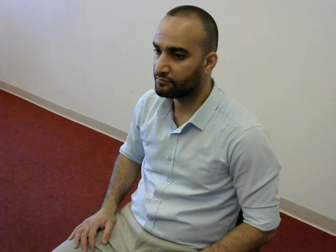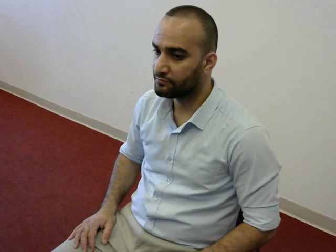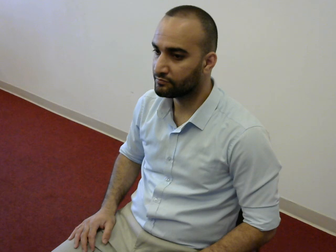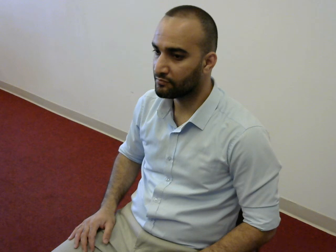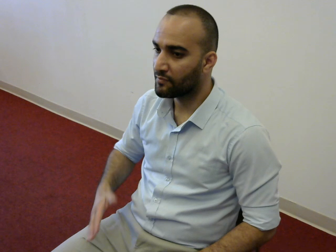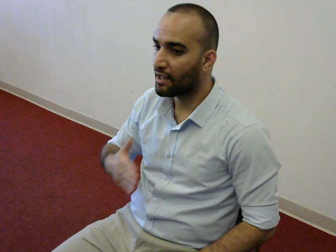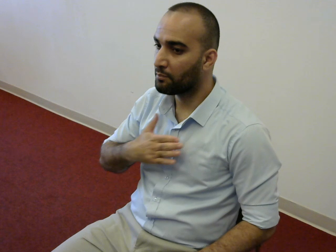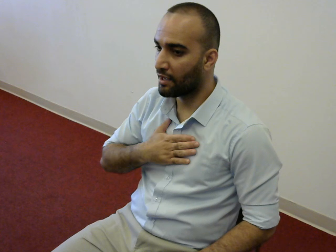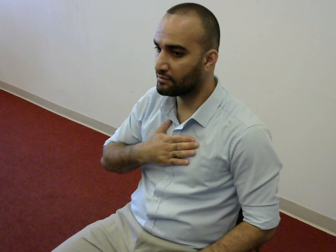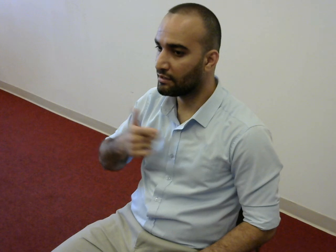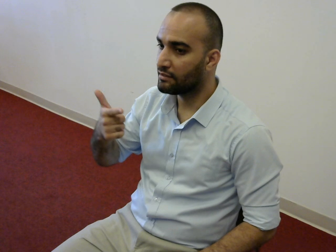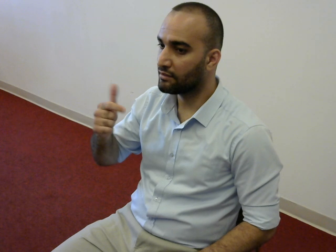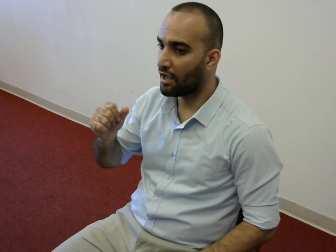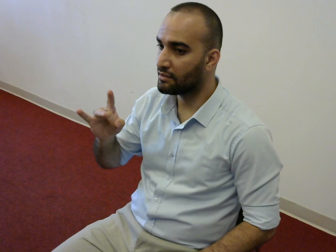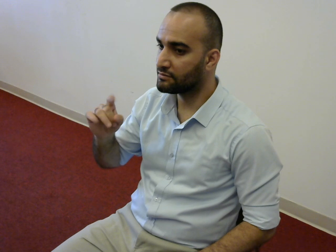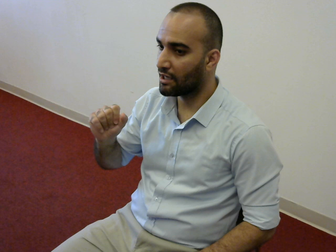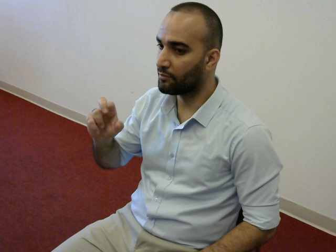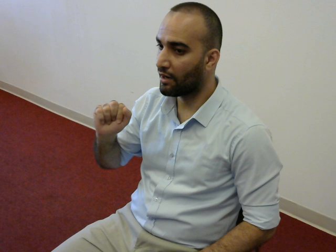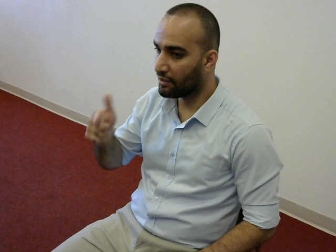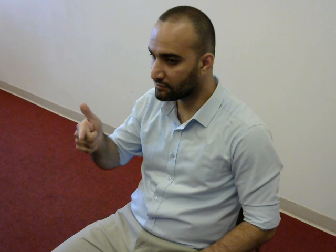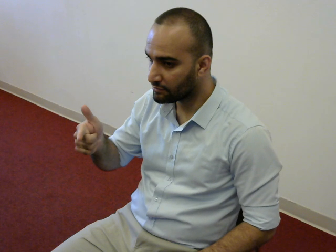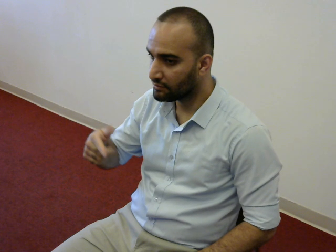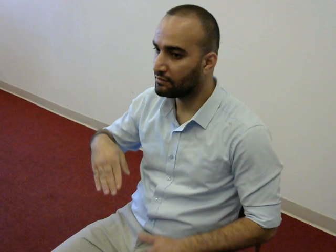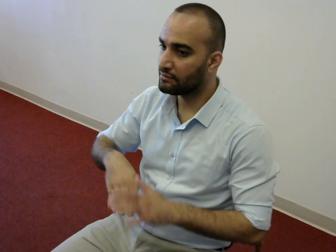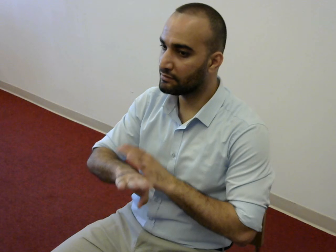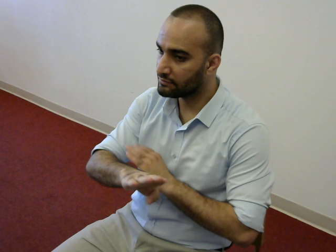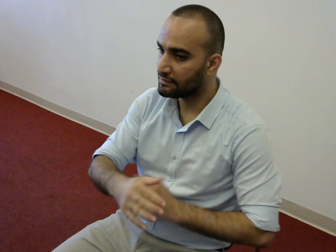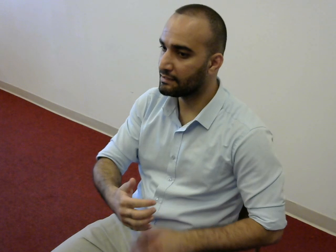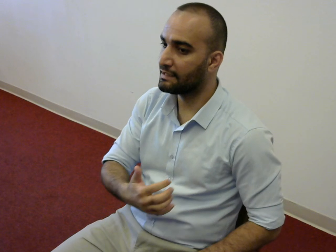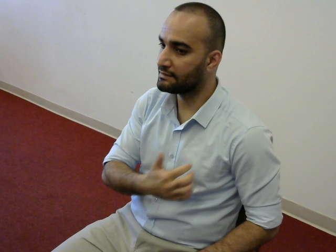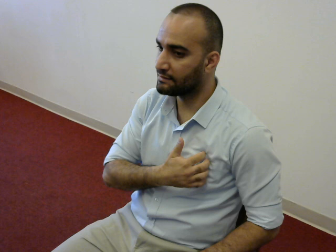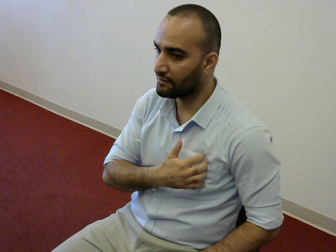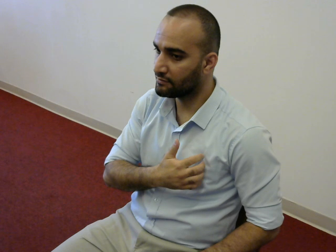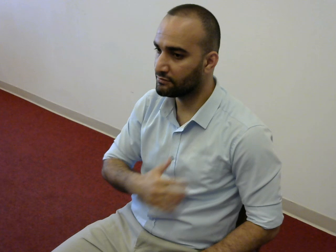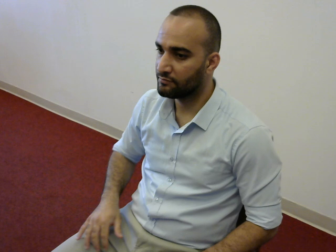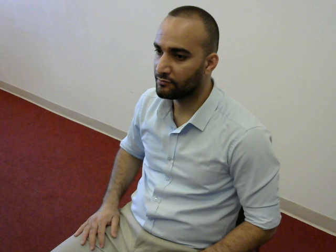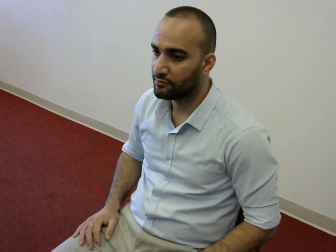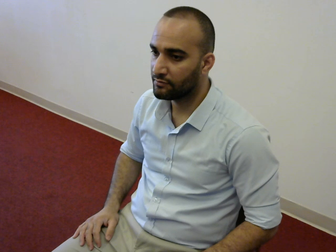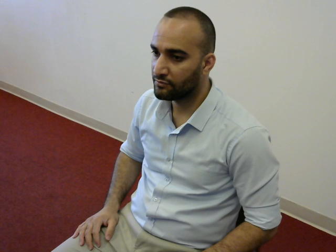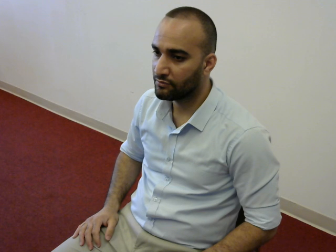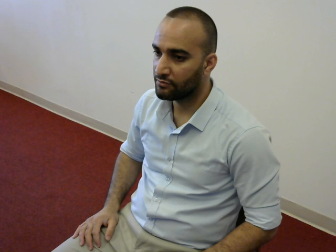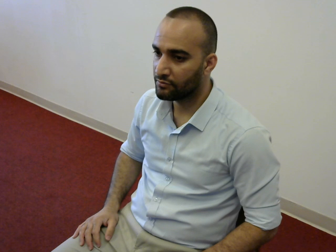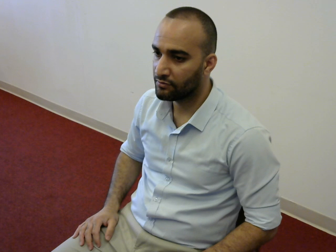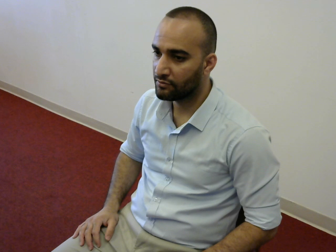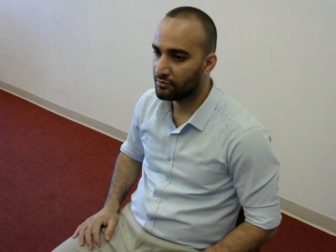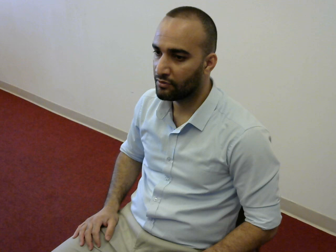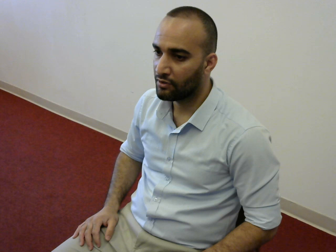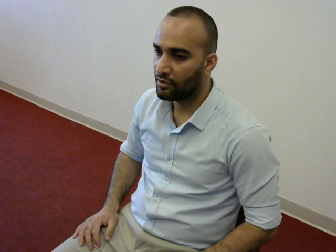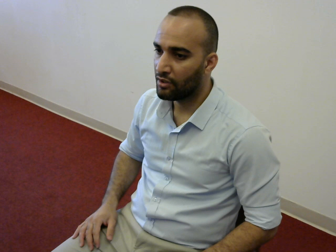Mən Qarabağa getmək istəyirəm